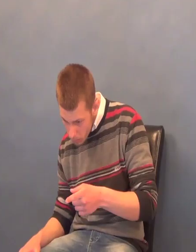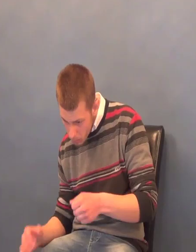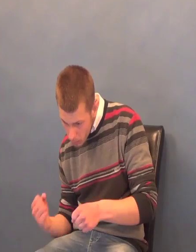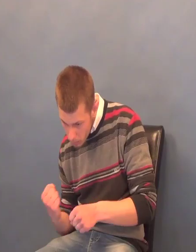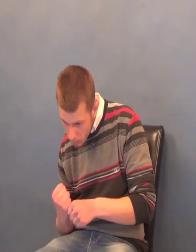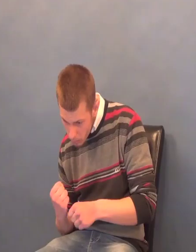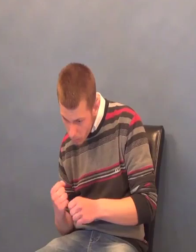Praca...